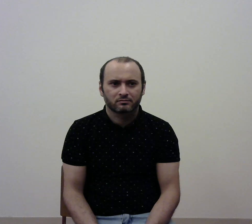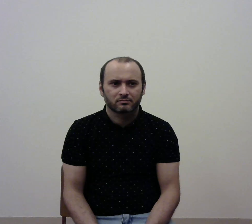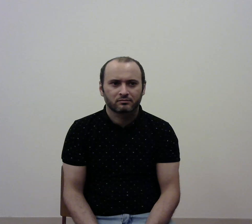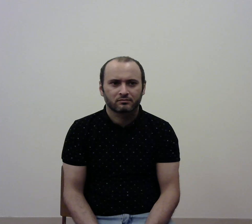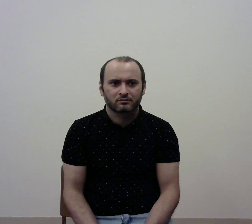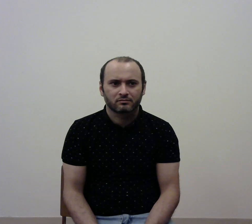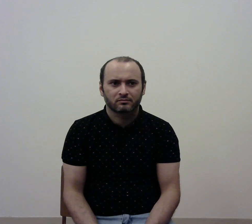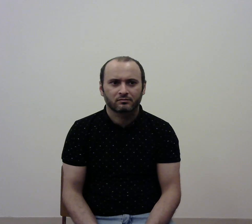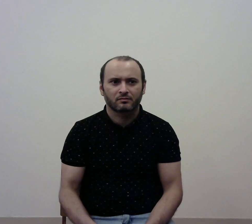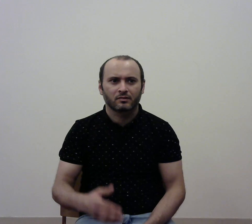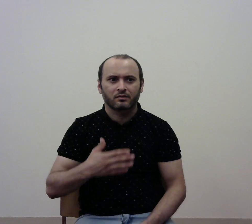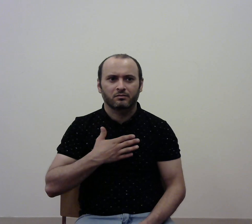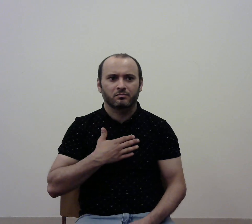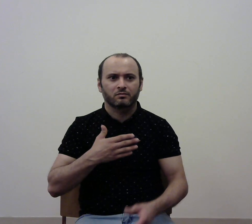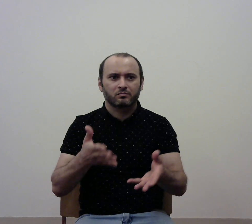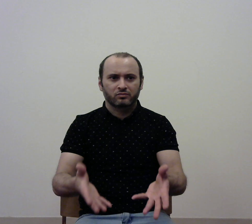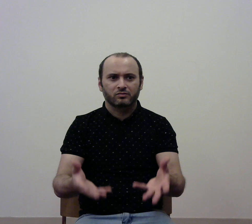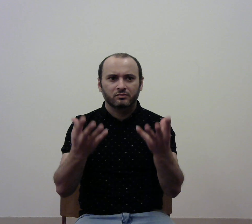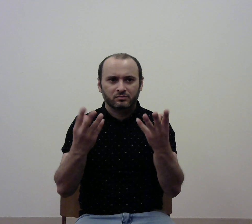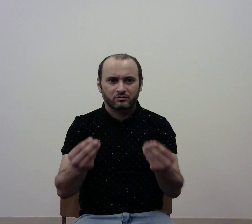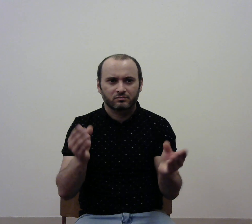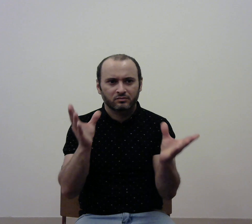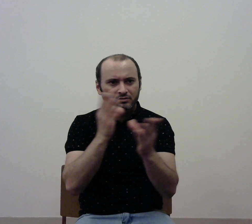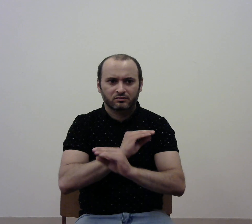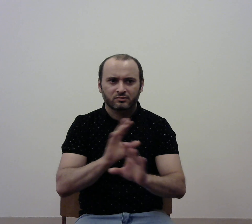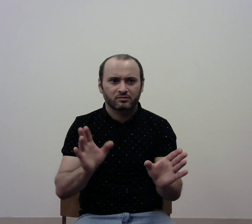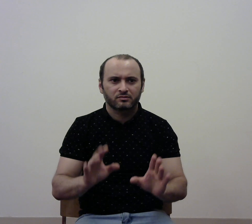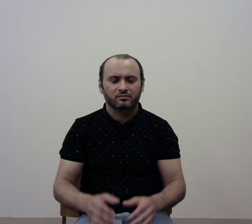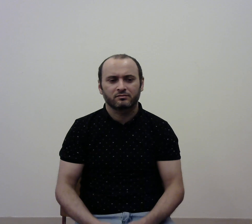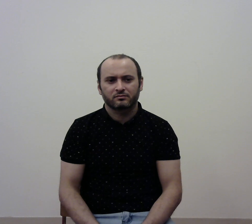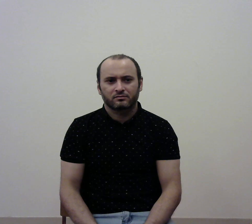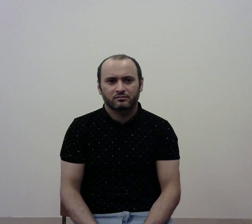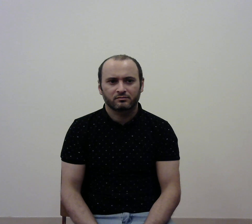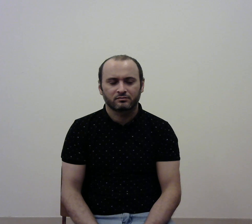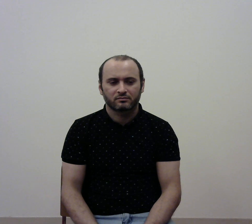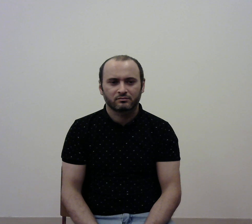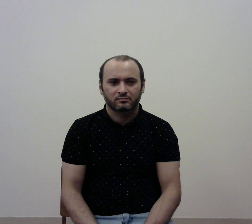Məndə bu gün alınmır